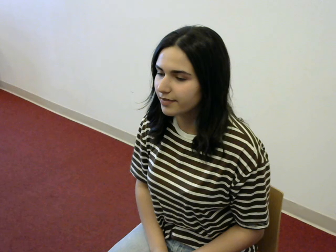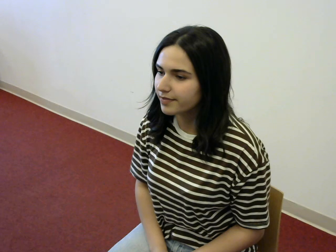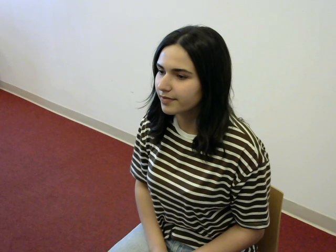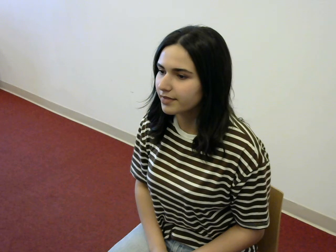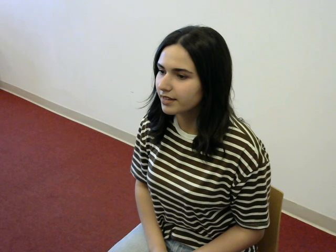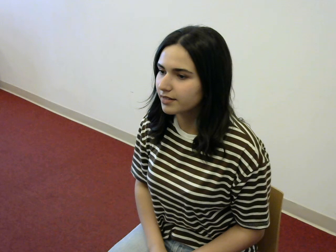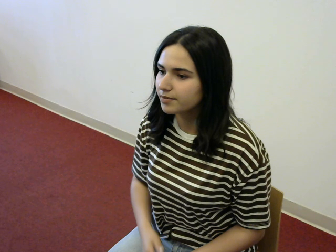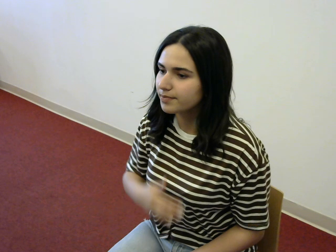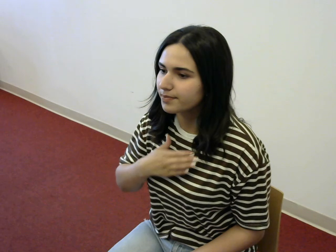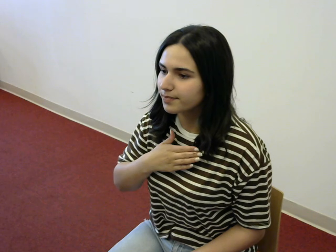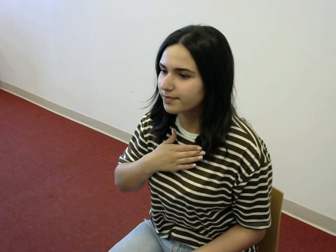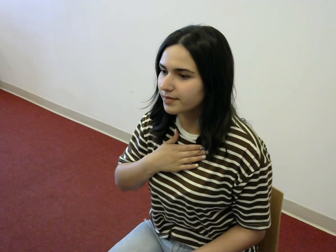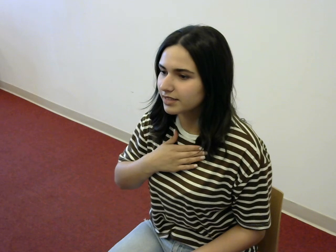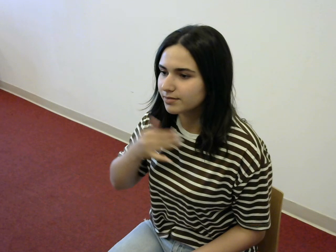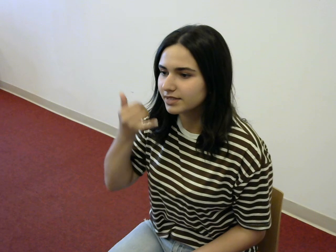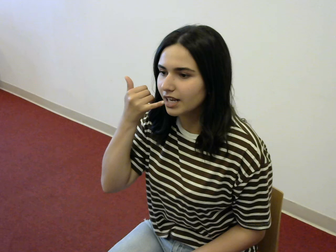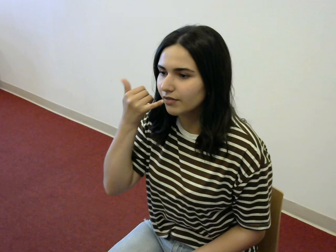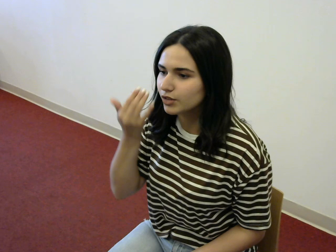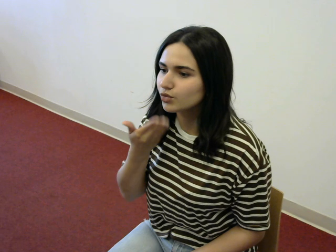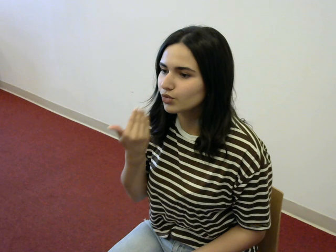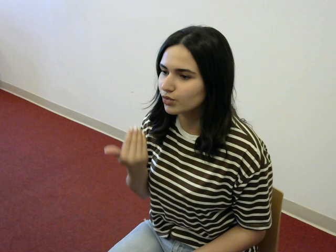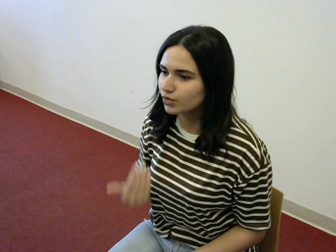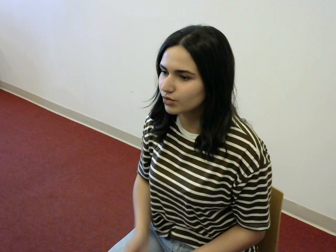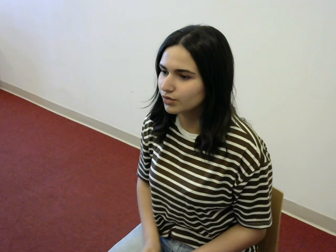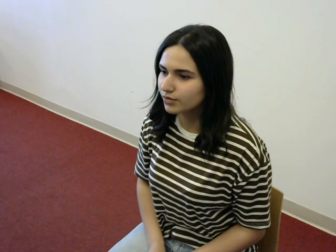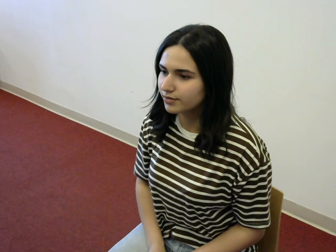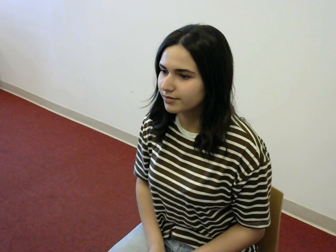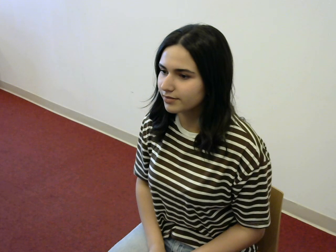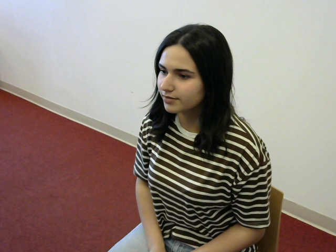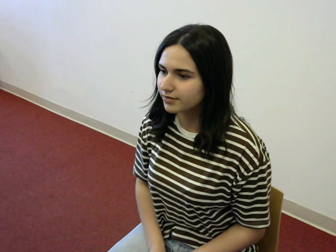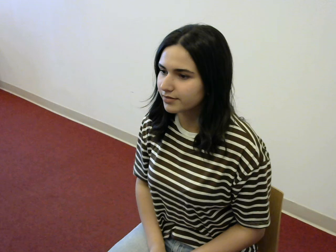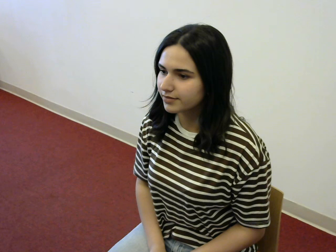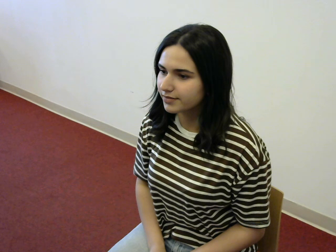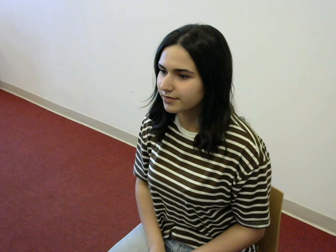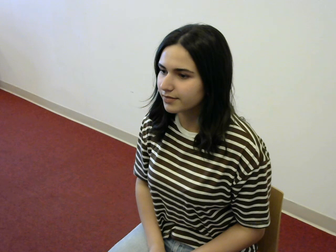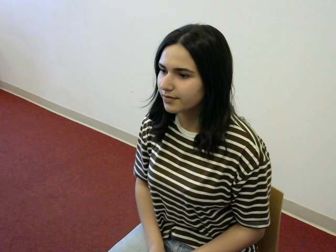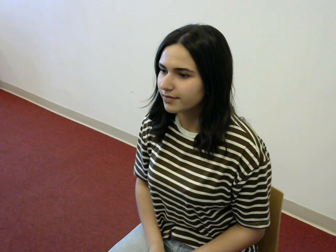Mənim telefonum yoxdur